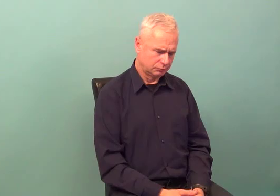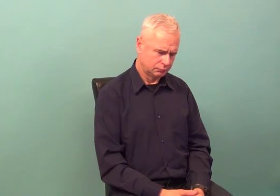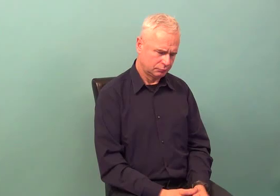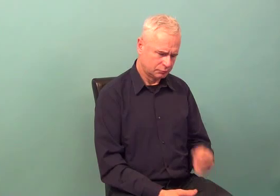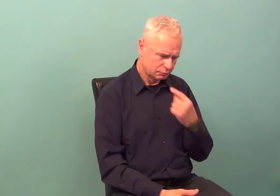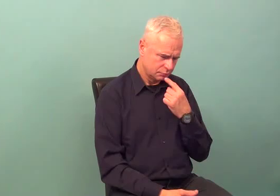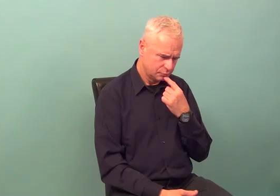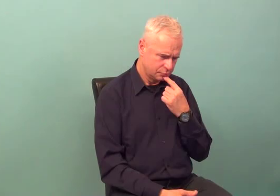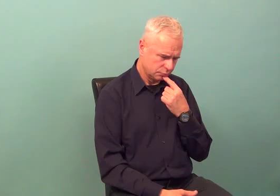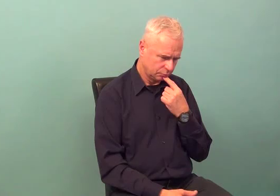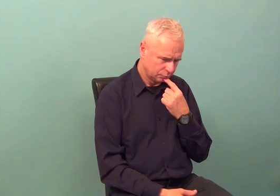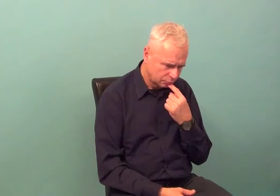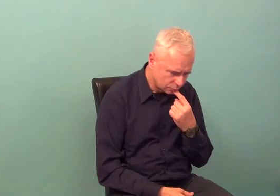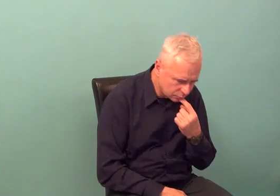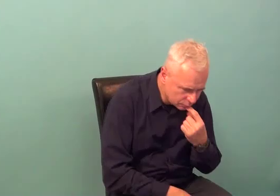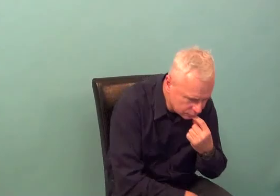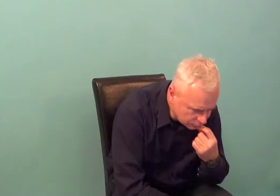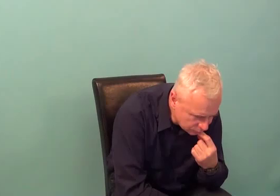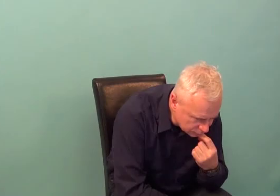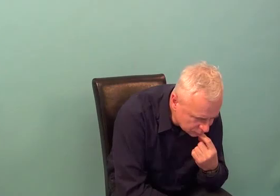Co to?